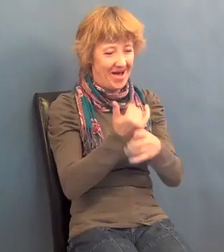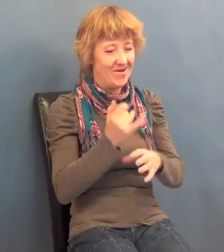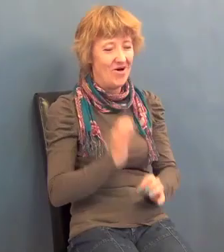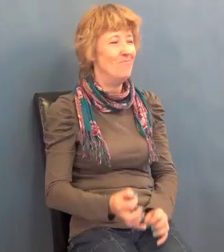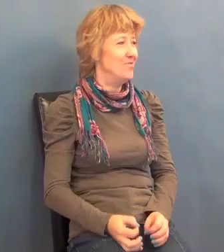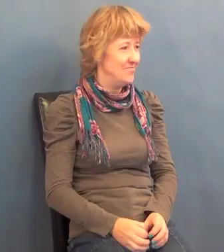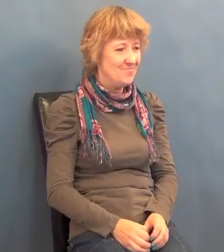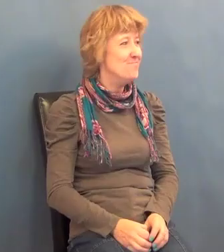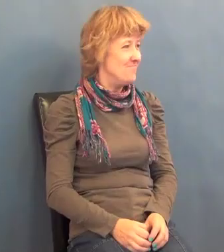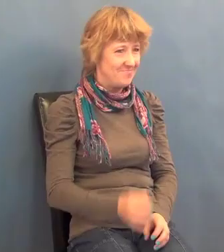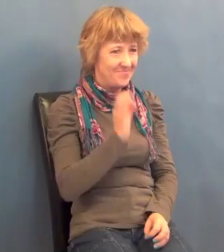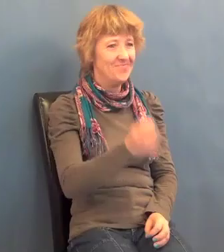Spotkamy się na kawę, dobrze.